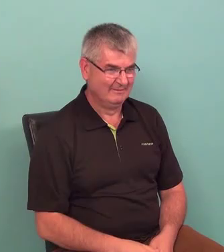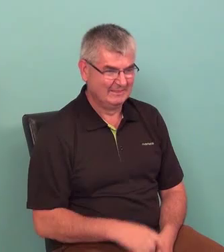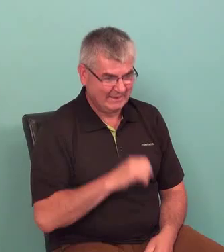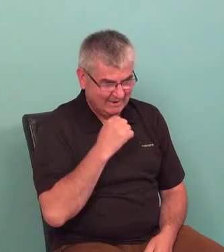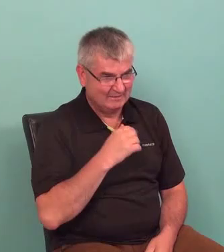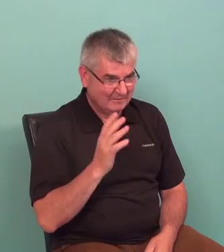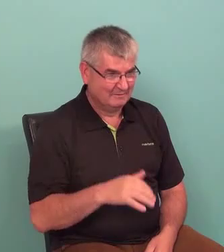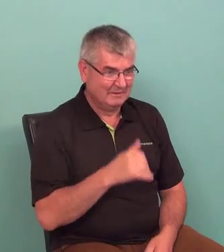Nie szkodzi, że jesteś stary.